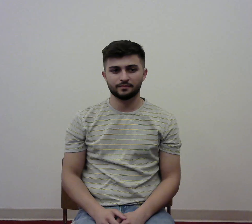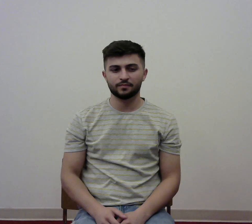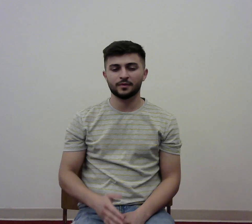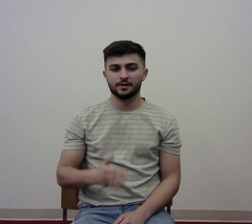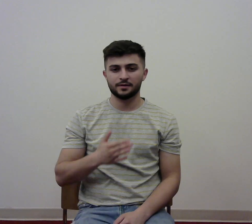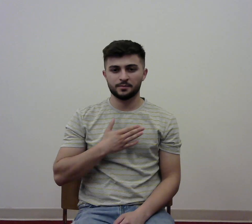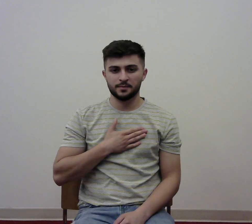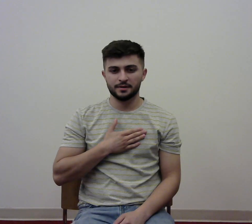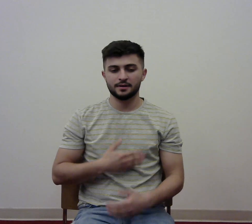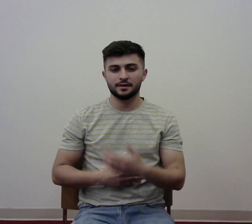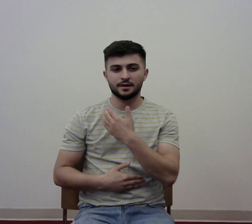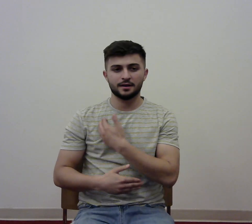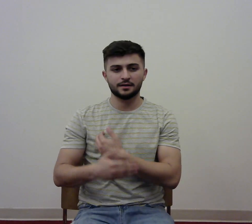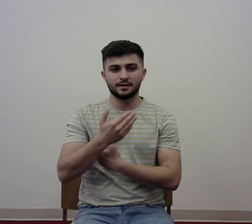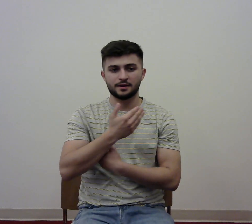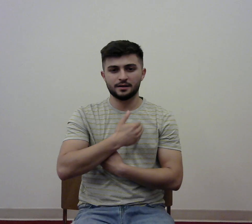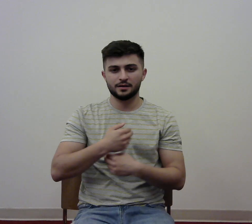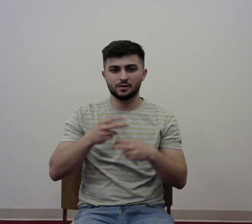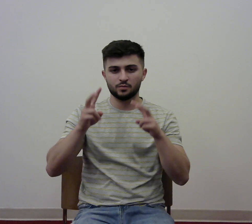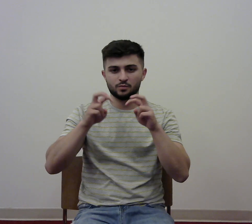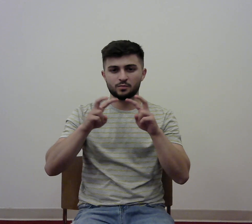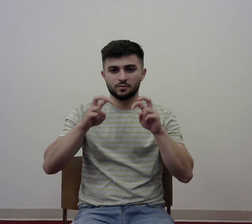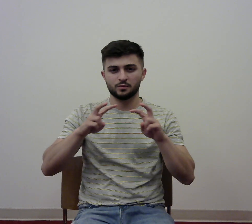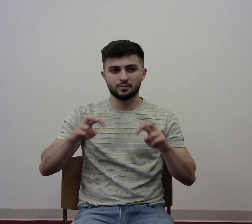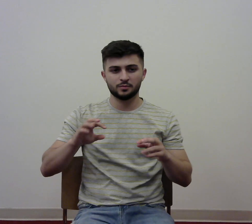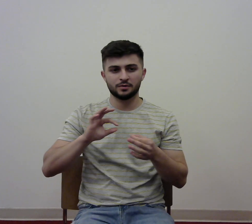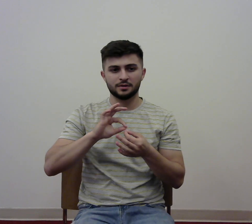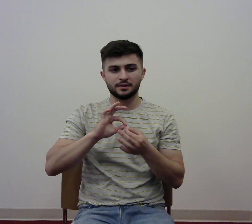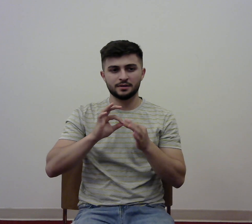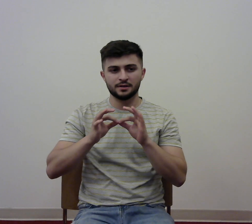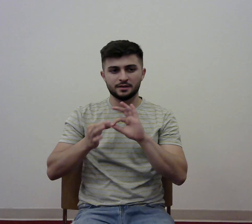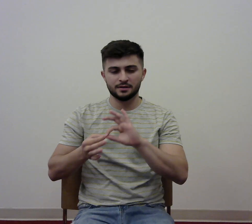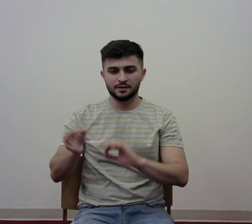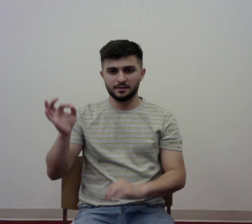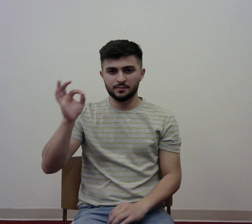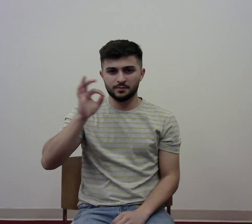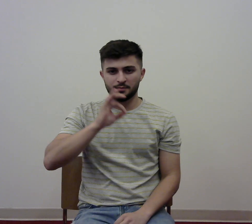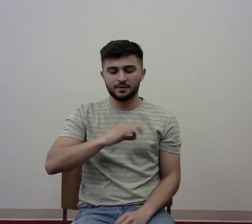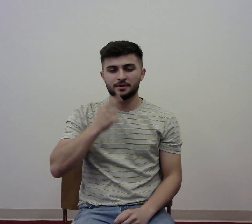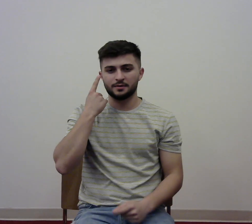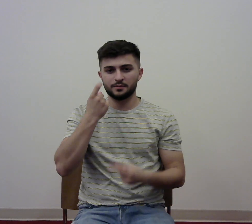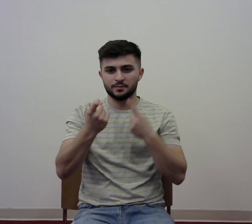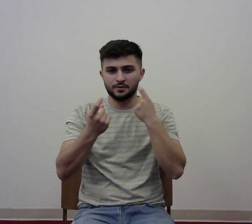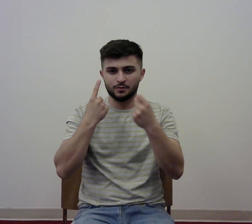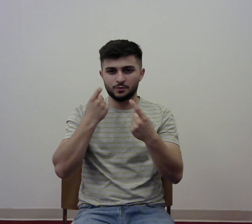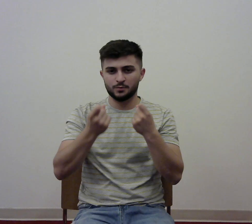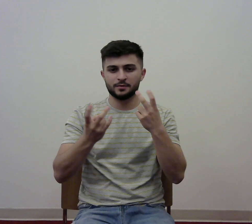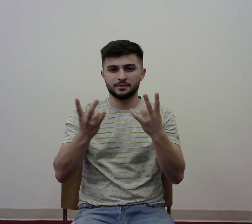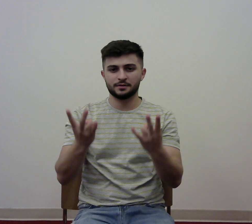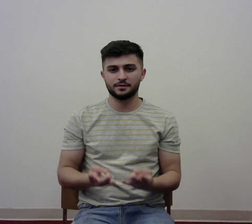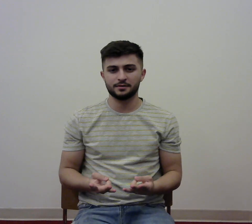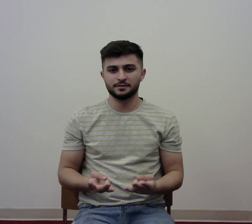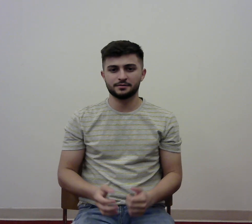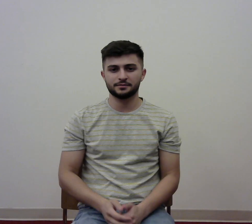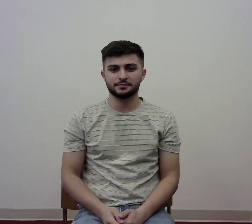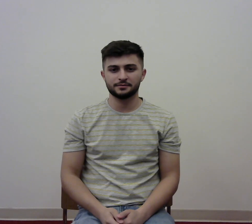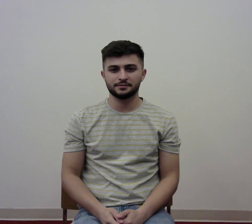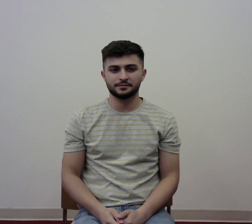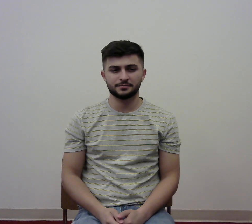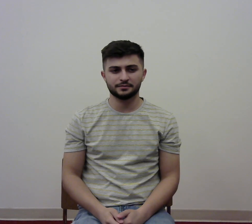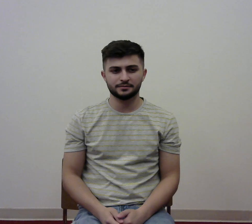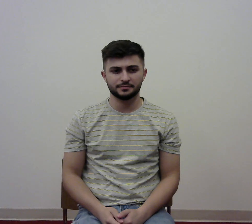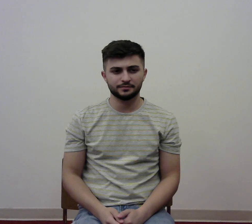Mənə əlillik müayinəsinin nəticəsi barədə məlumat lazımdır